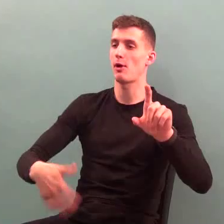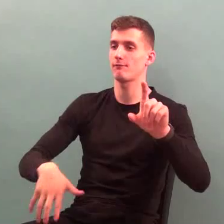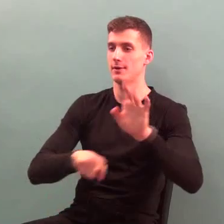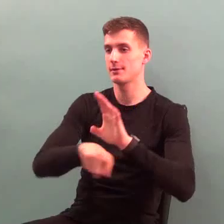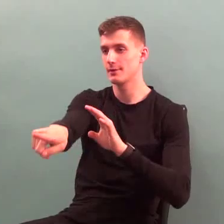Wpada tam.